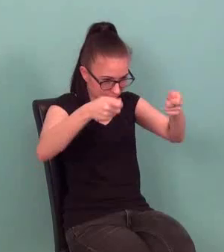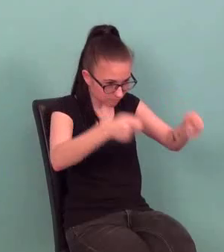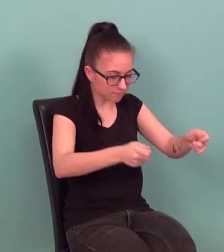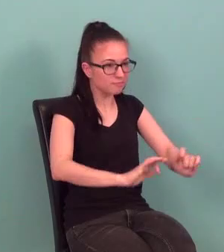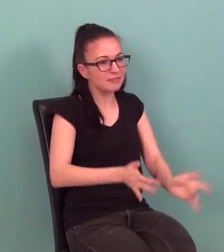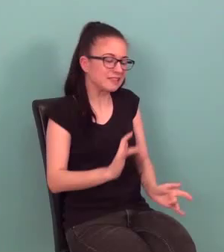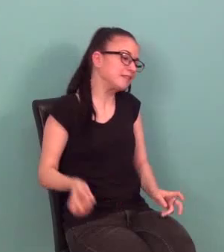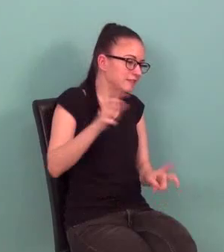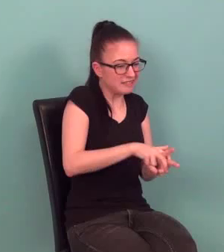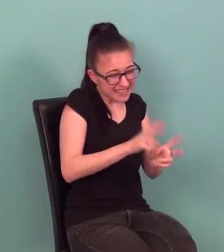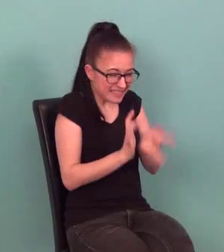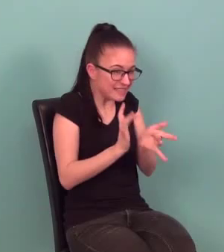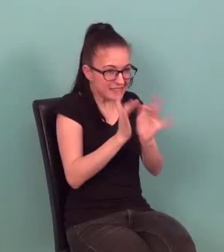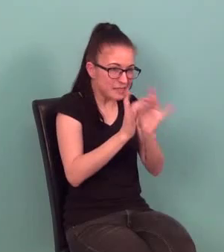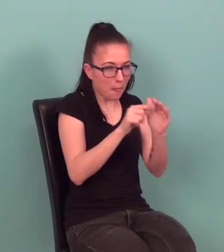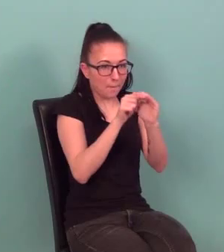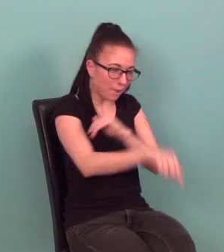Wsiada na rower, jedzie szybko, ucieka.